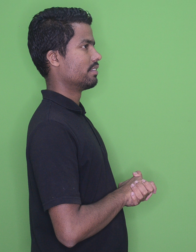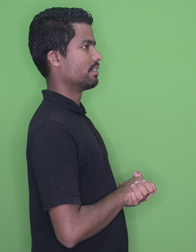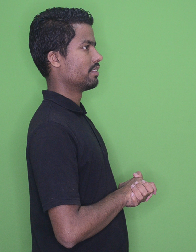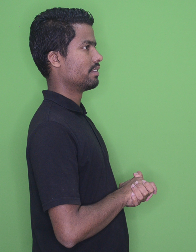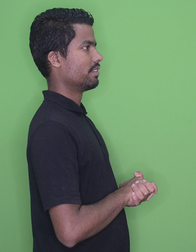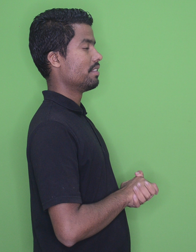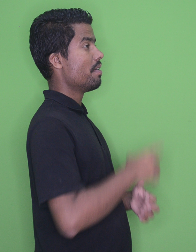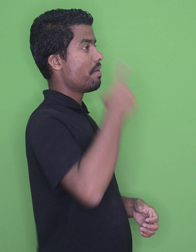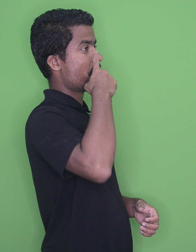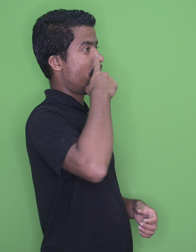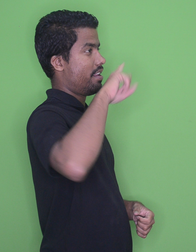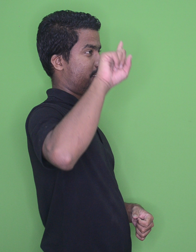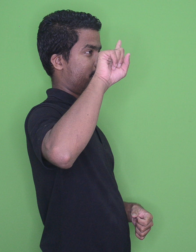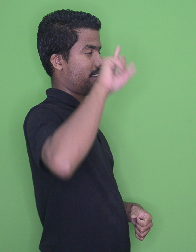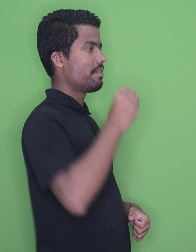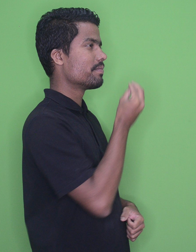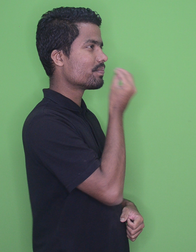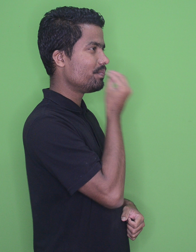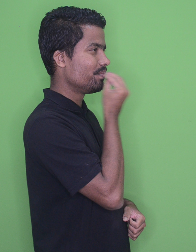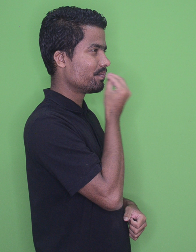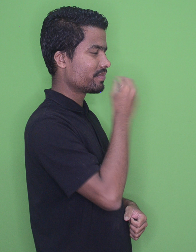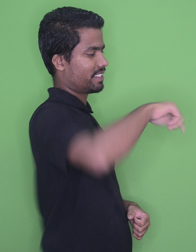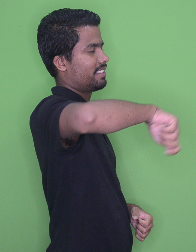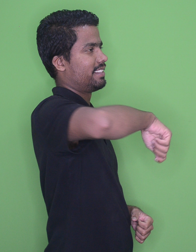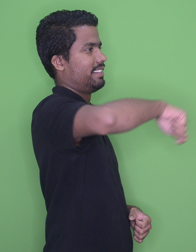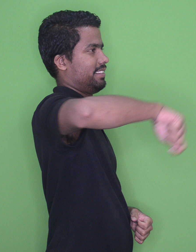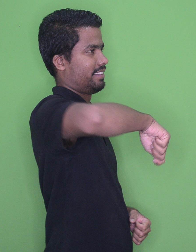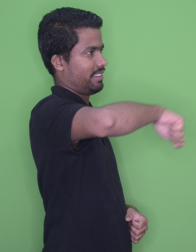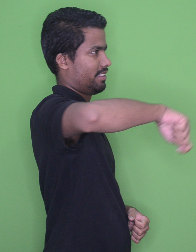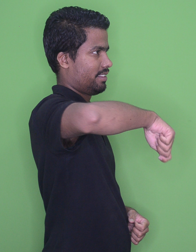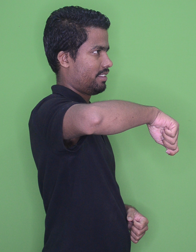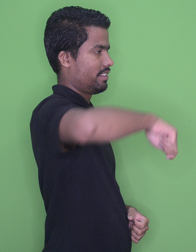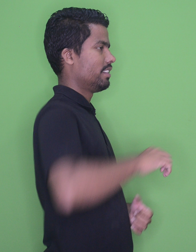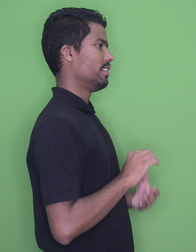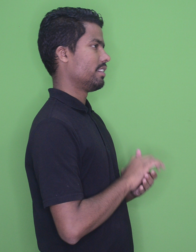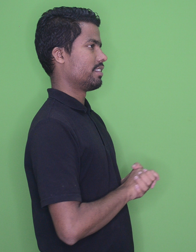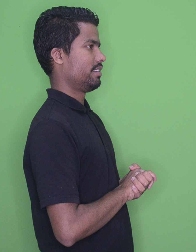mother cooks food